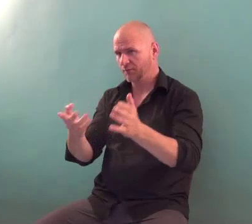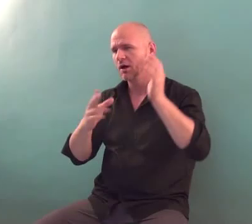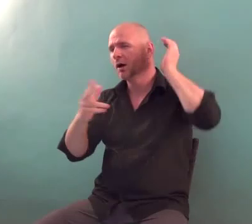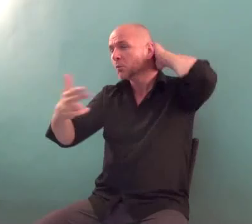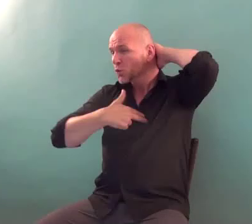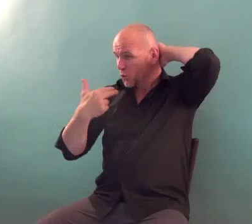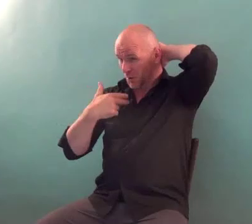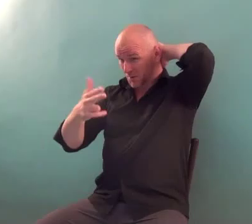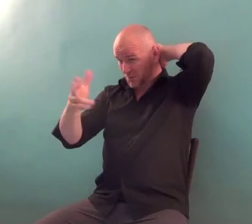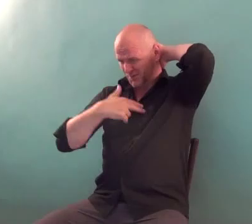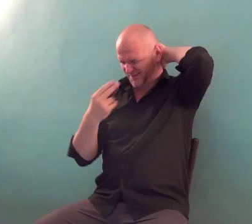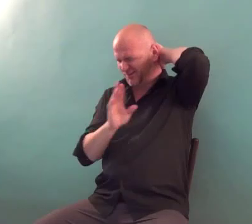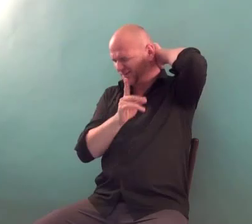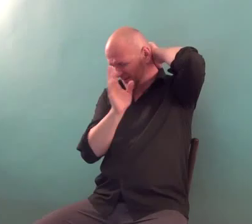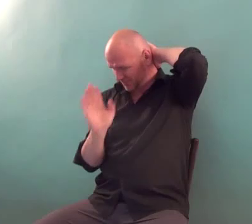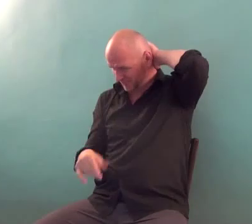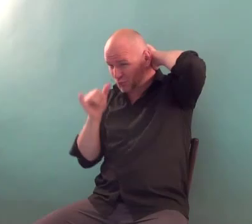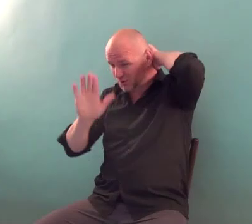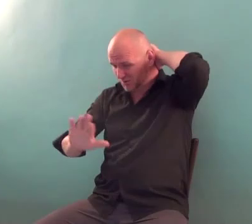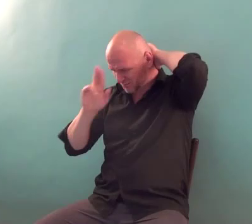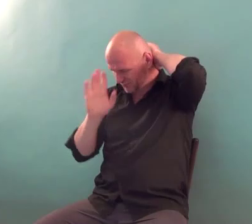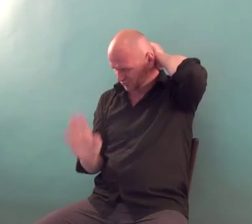W Polsce tego nie ma, pewnie w Stanach Zjednoczonych jest, w Polsce lipa jest.